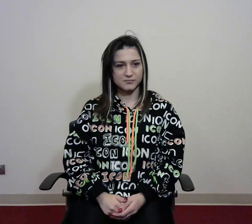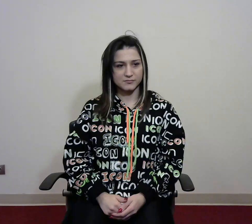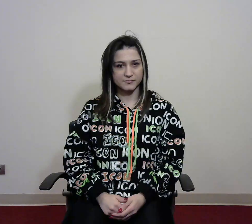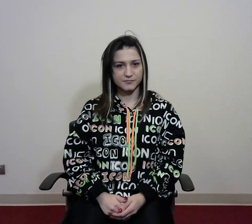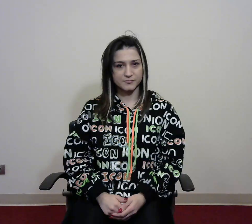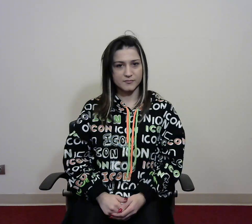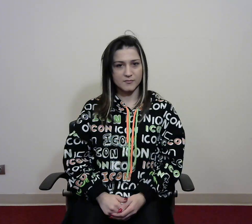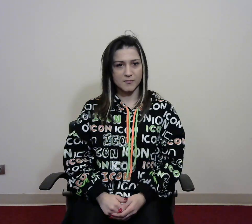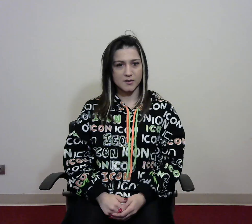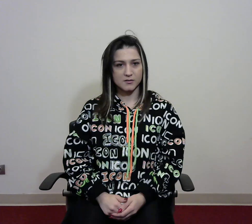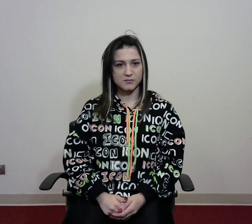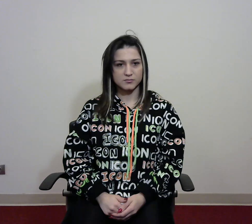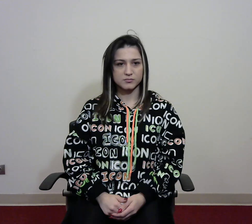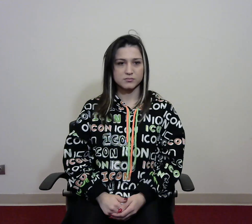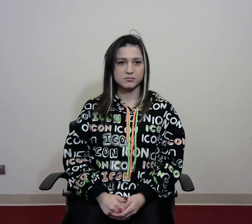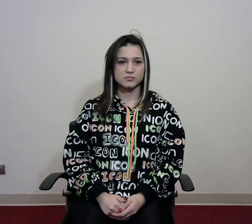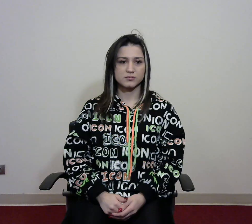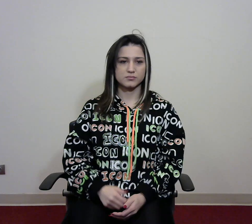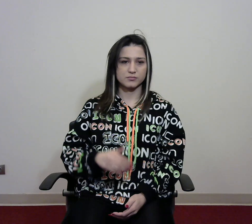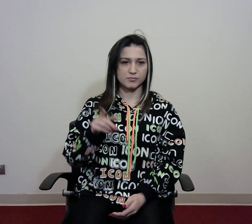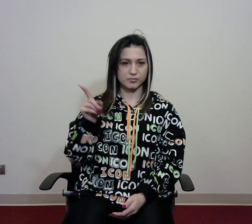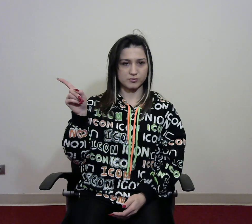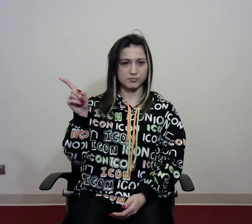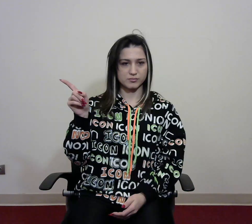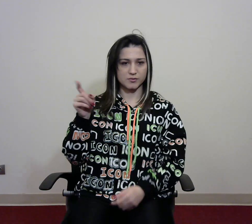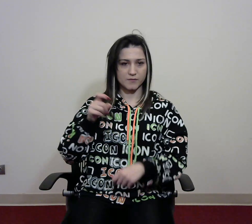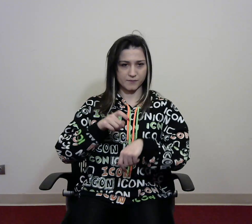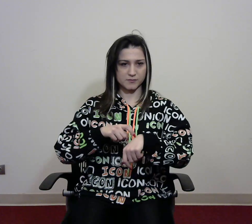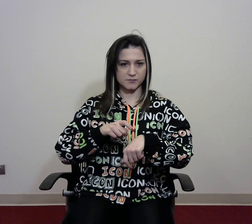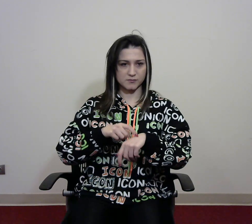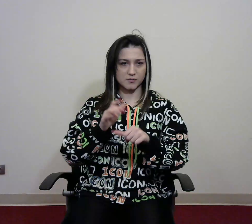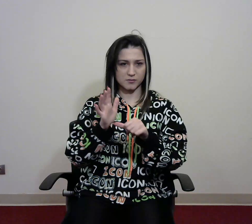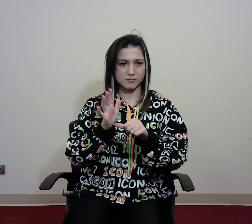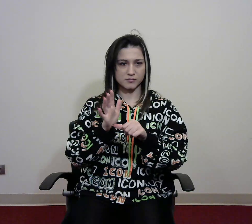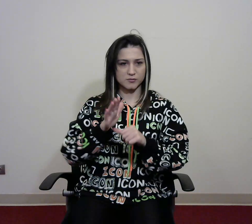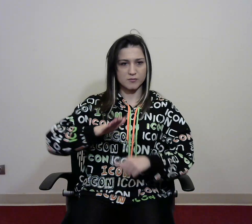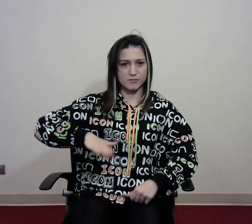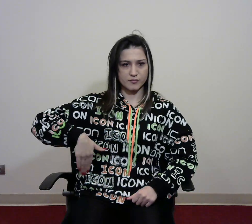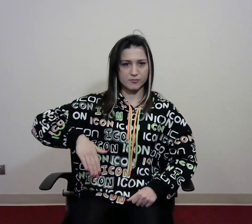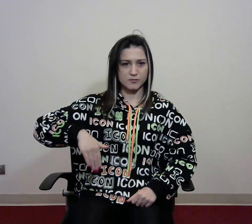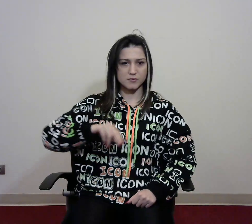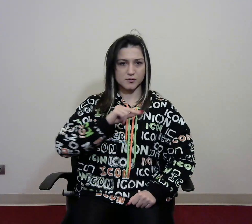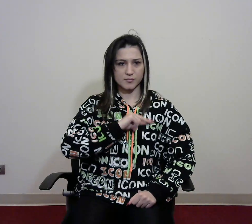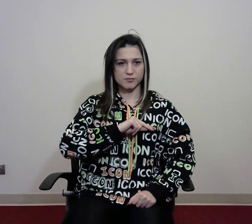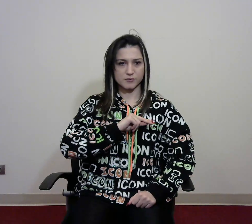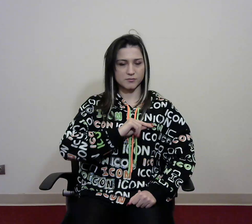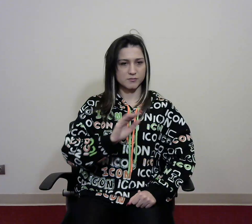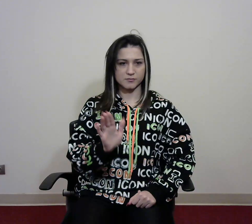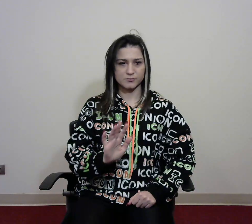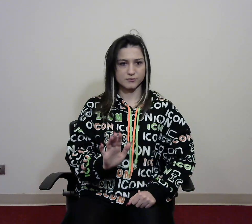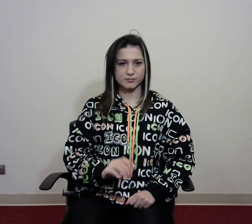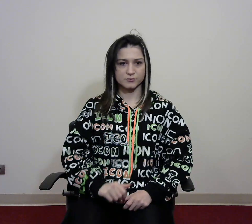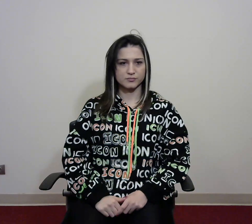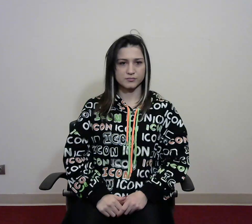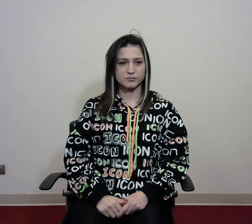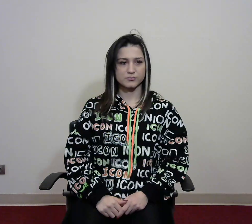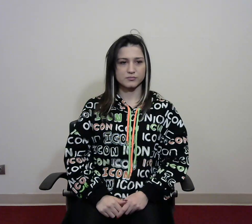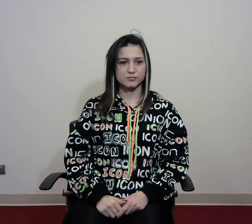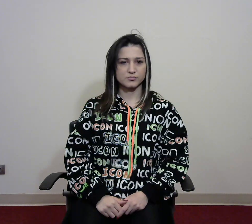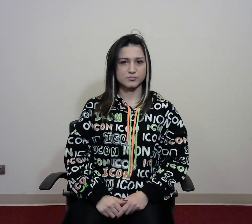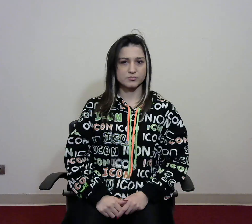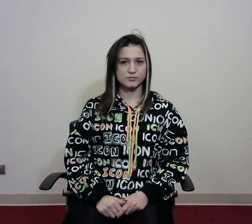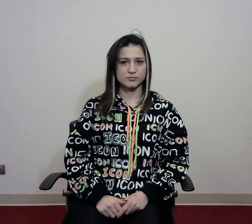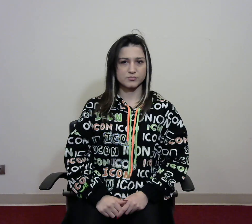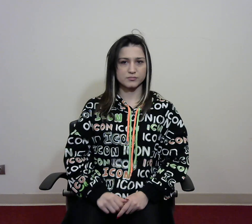O saat 6-dan sonra işləmir